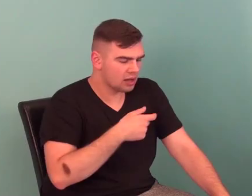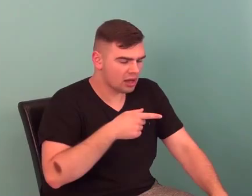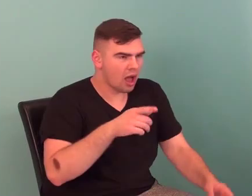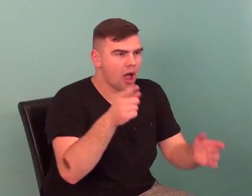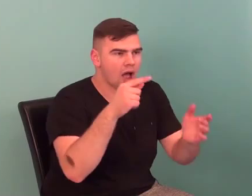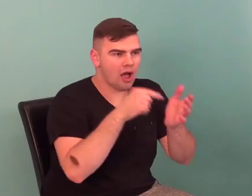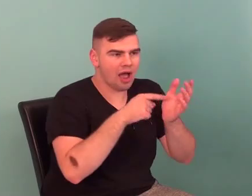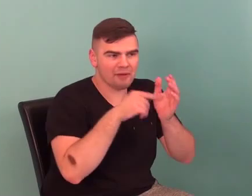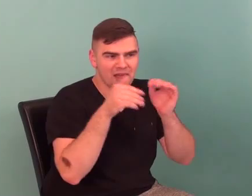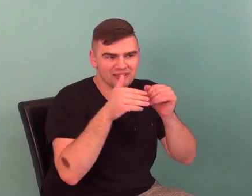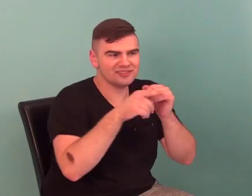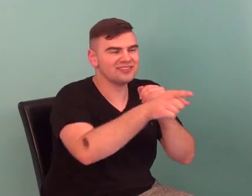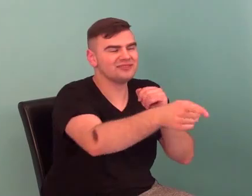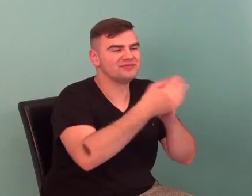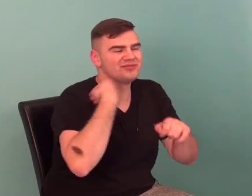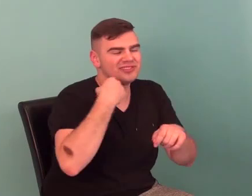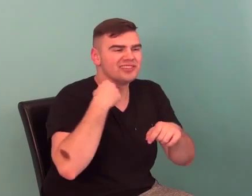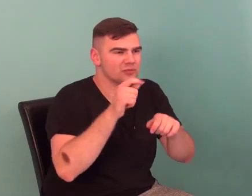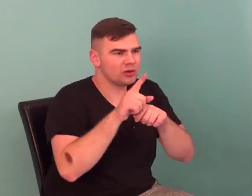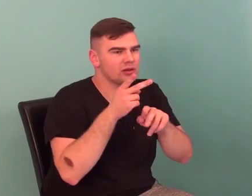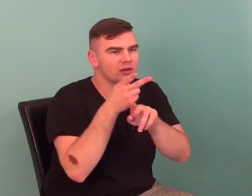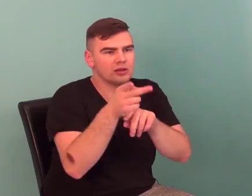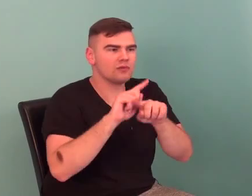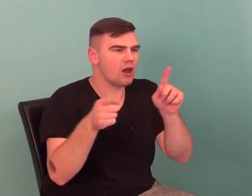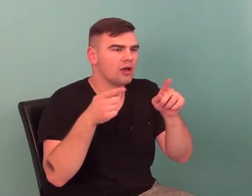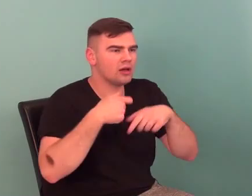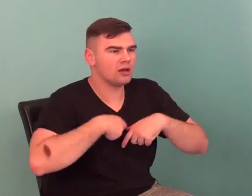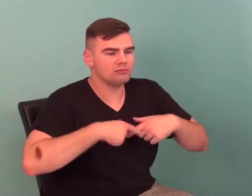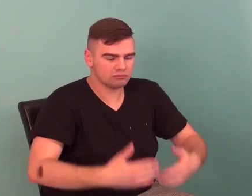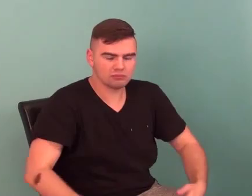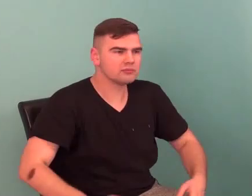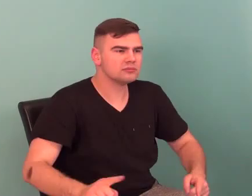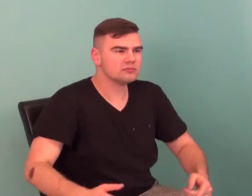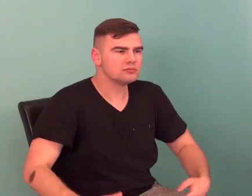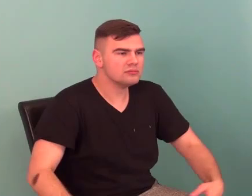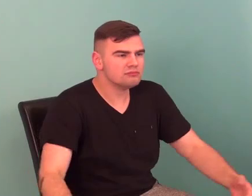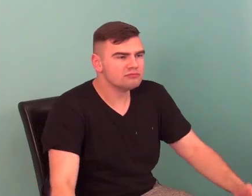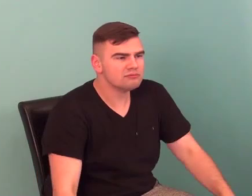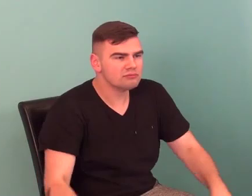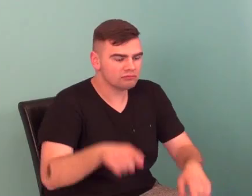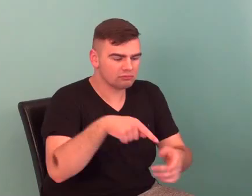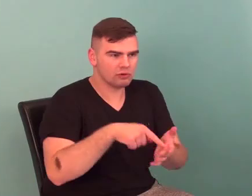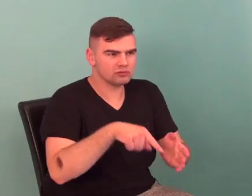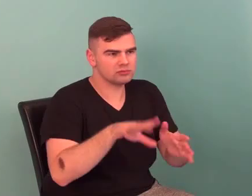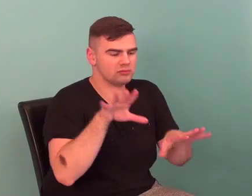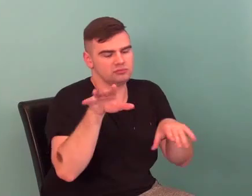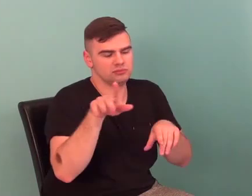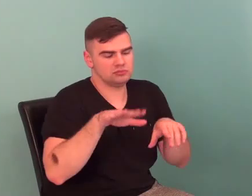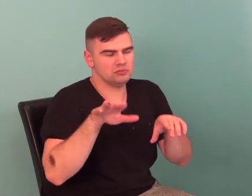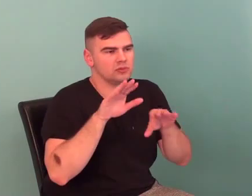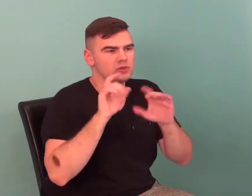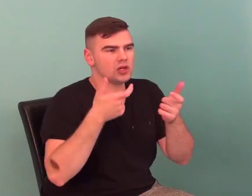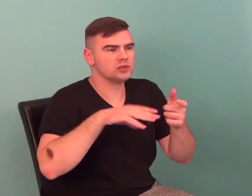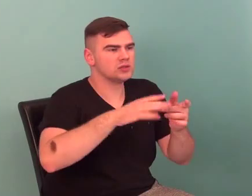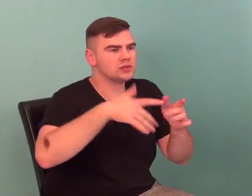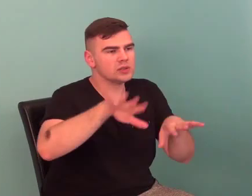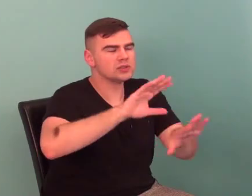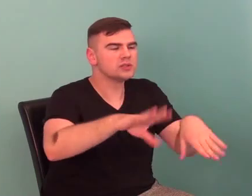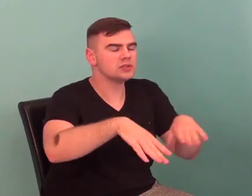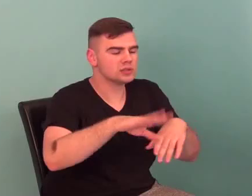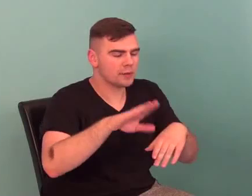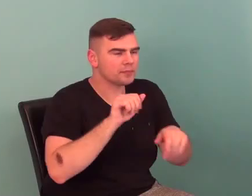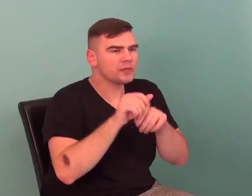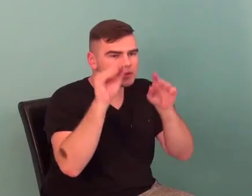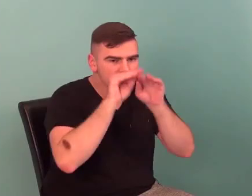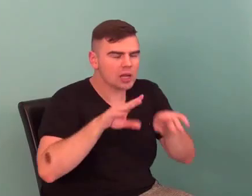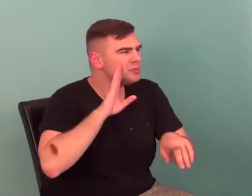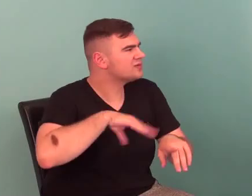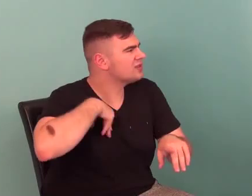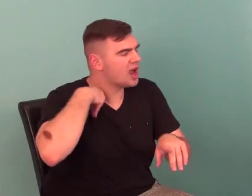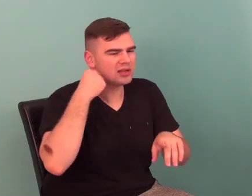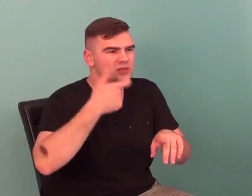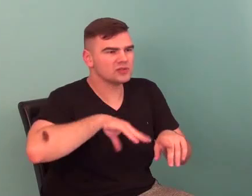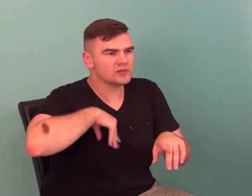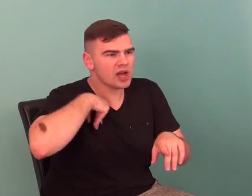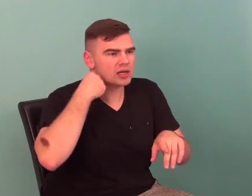Właśnie mówiłaś mi, że jest taka plaża, na którą nie wolno wchodzić w stroju kąpielowym, trzeba założyć długie spodnie, bo to jest związane ze świętem czy coś, więc to chyba to.